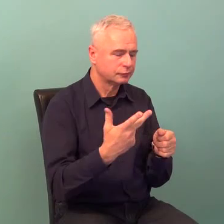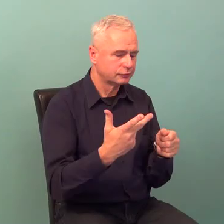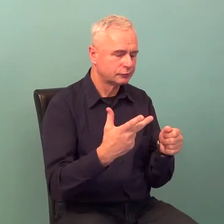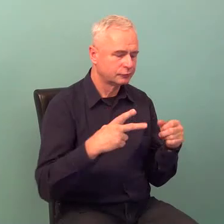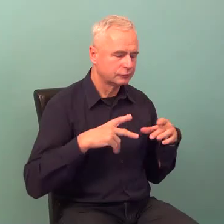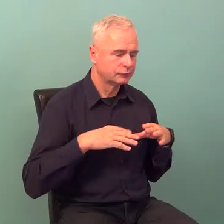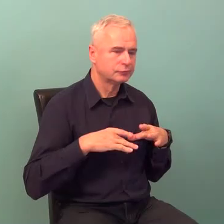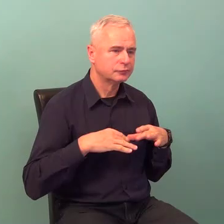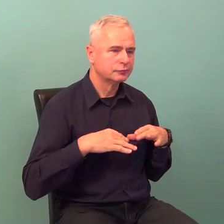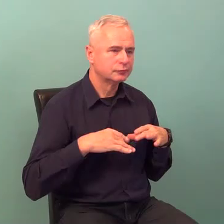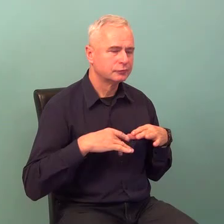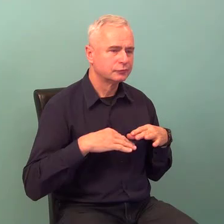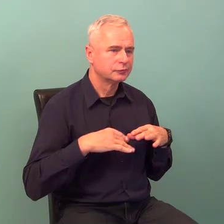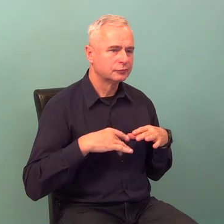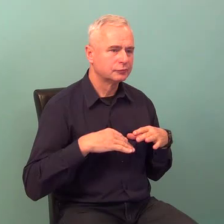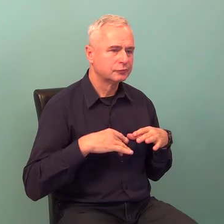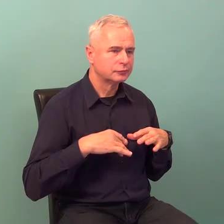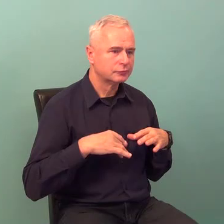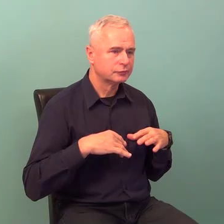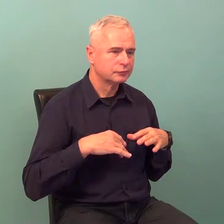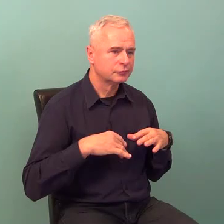Jestem wtedy wolny.